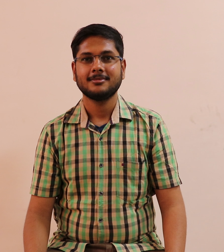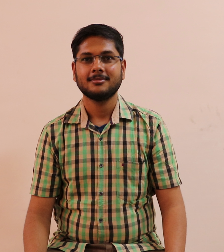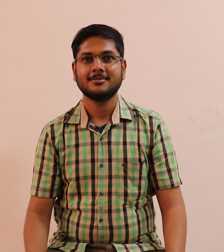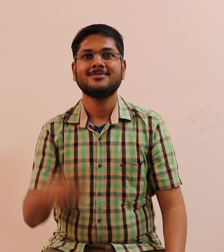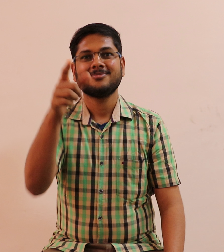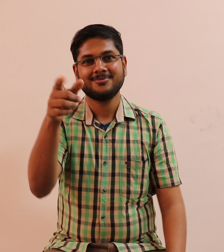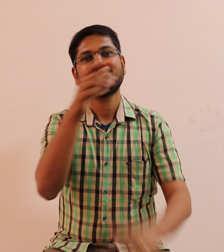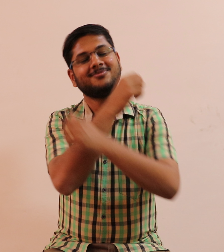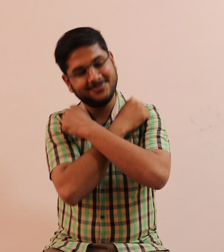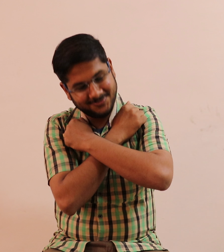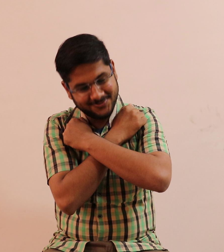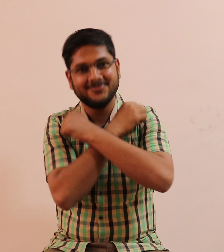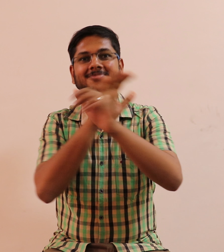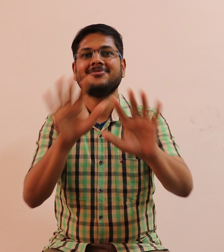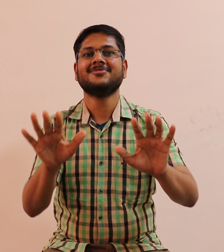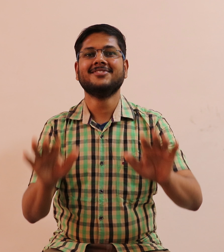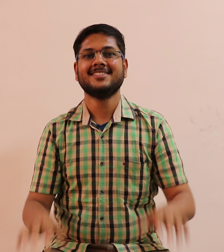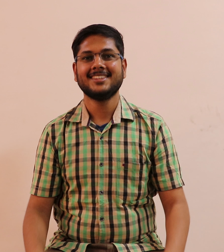i like you i love you